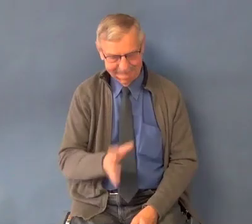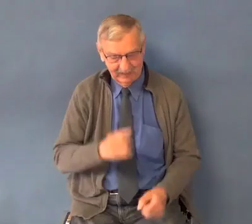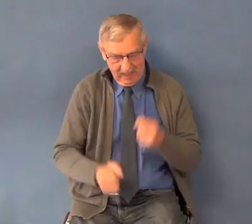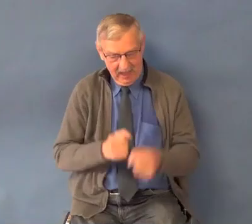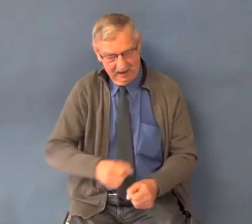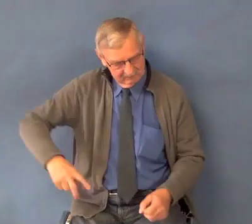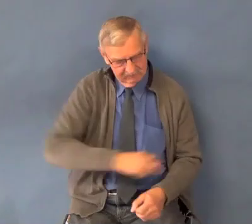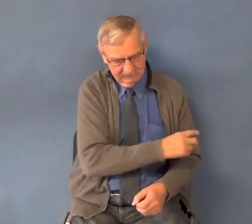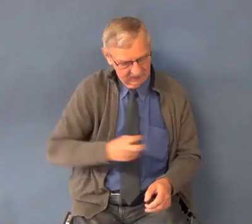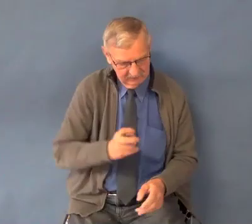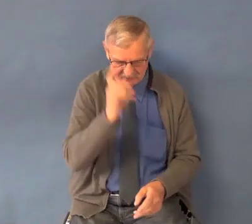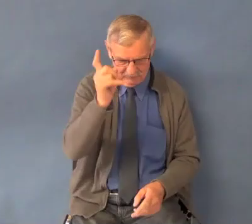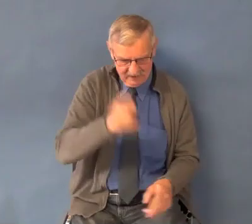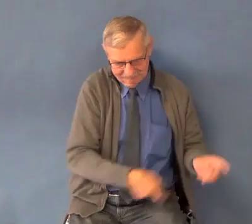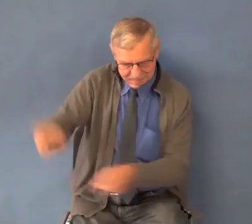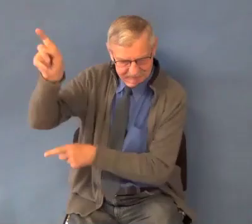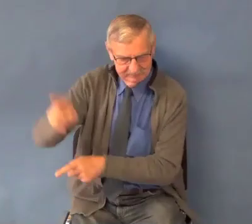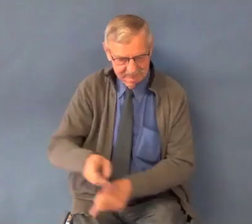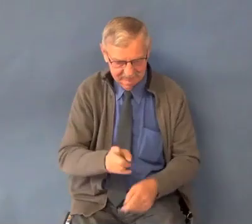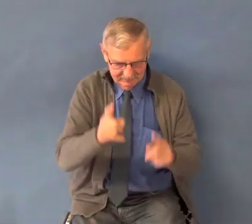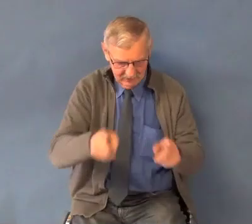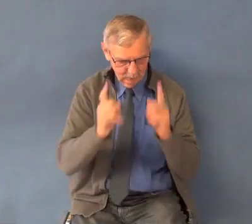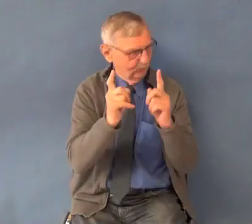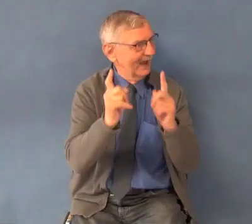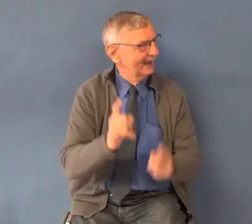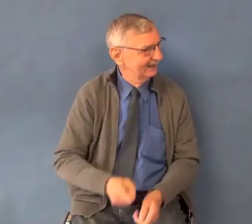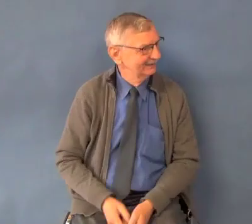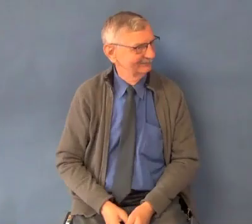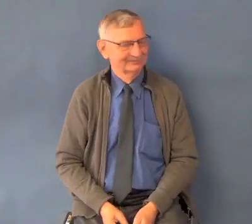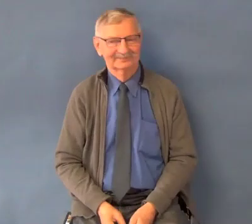Tak, trzeba uważać, jest zakaz biegania i chodzenia, można upaść.